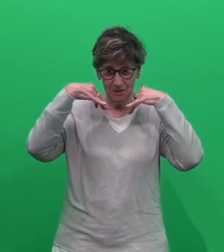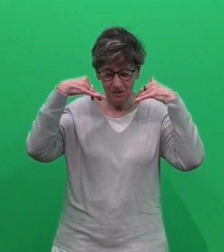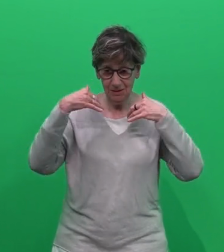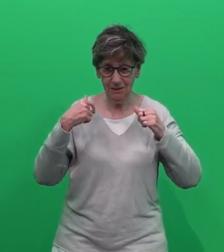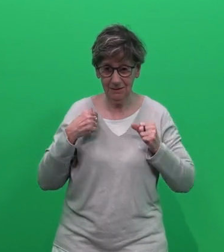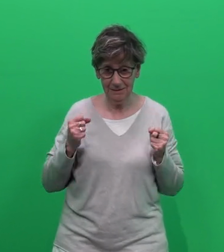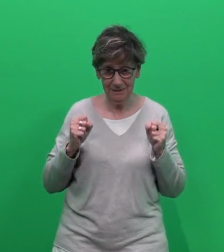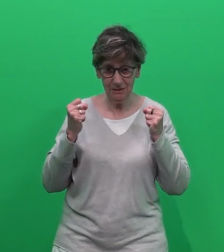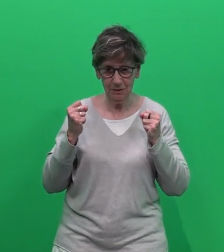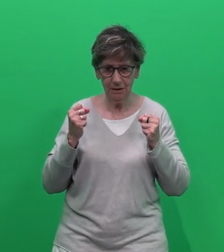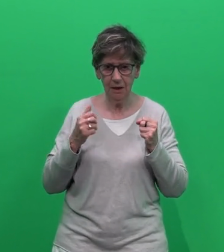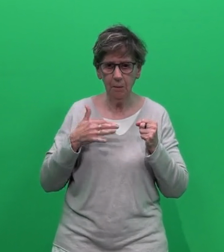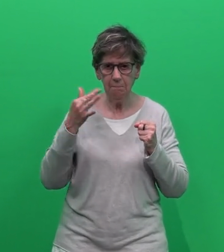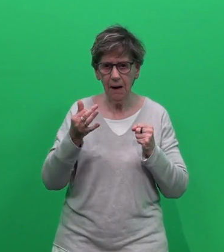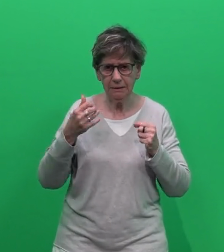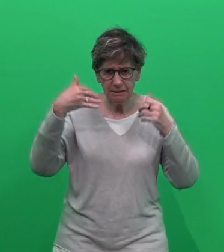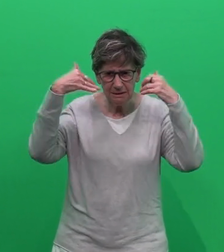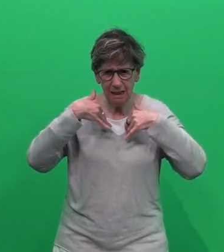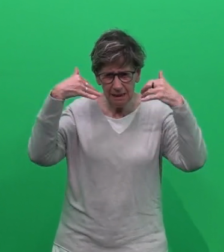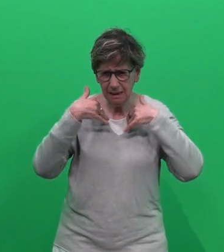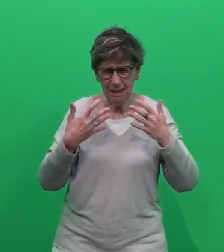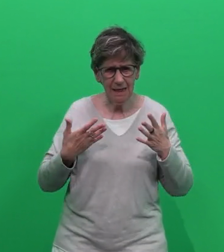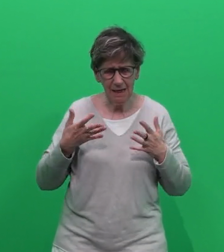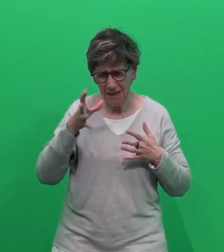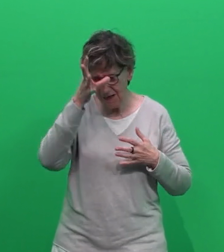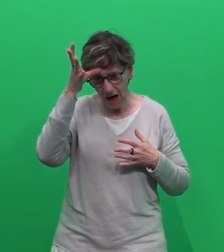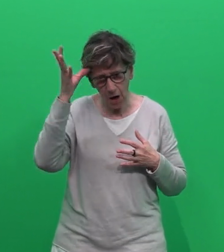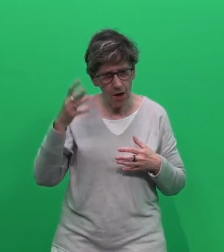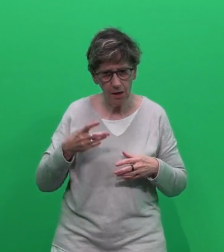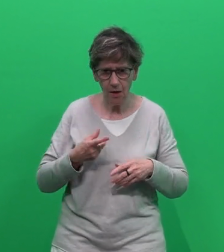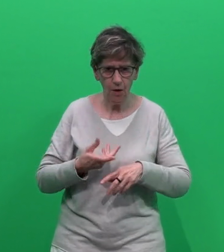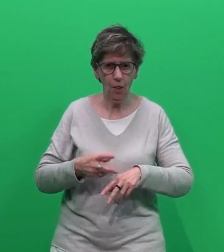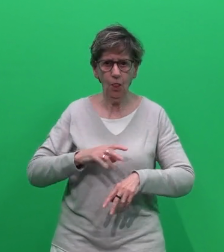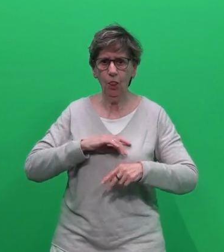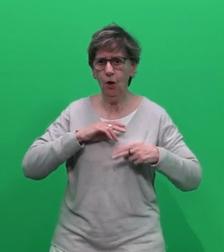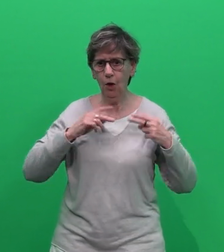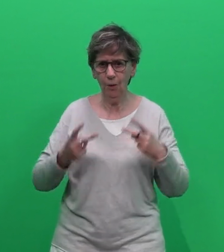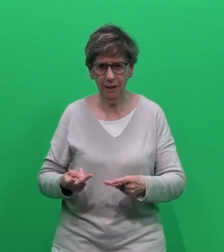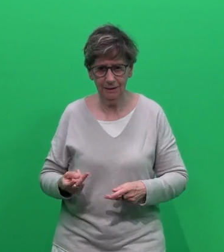Si suo i tinc estrès, després suo més i tinc el doble de calor.